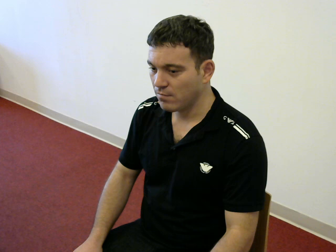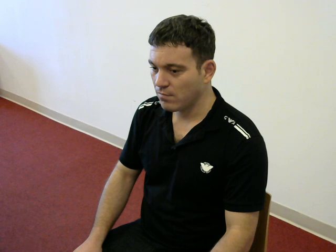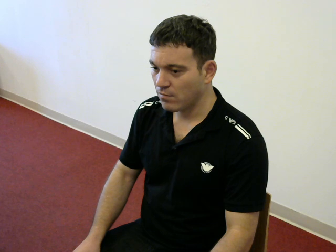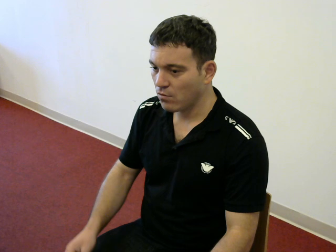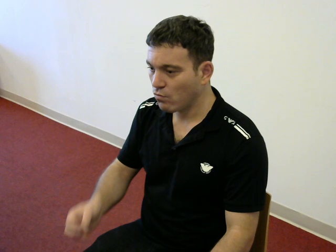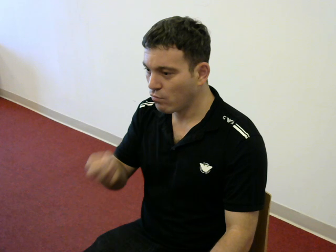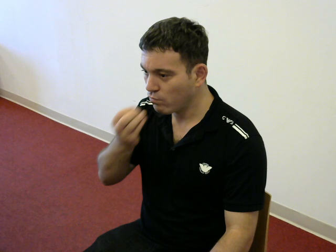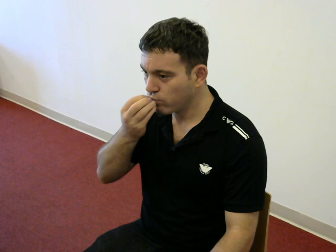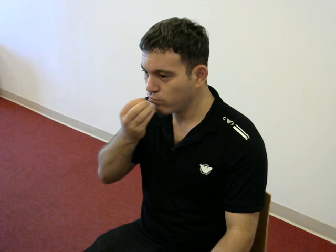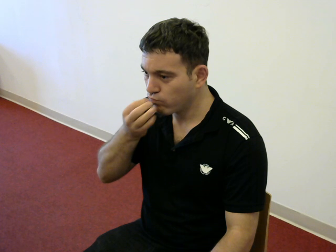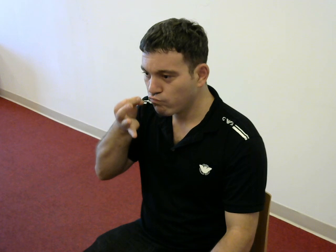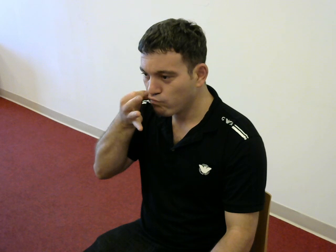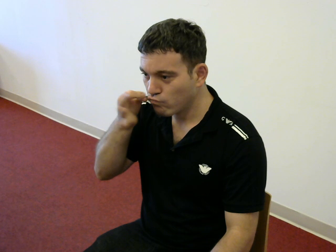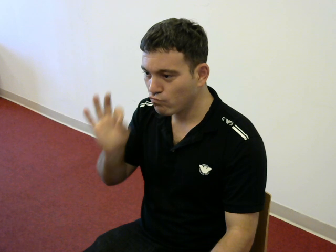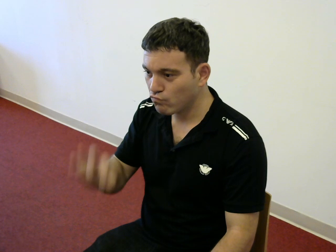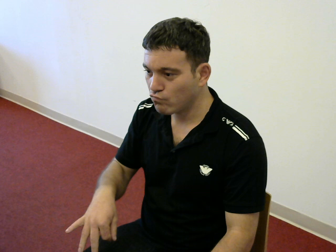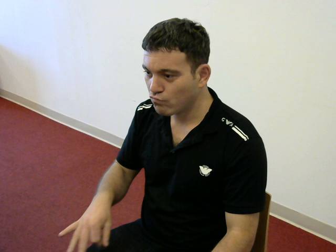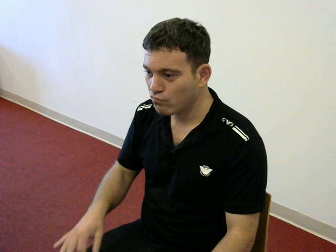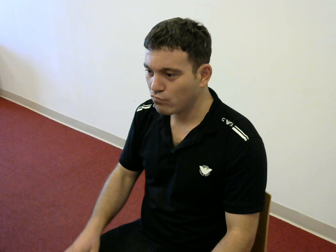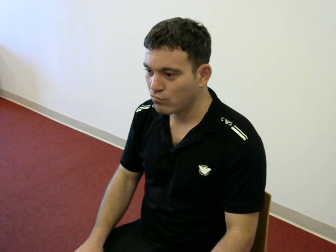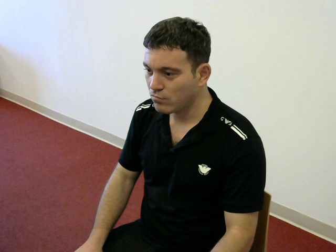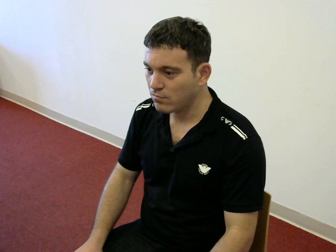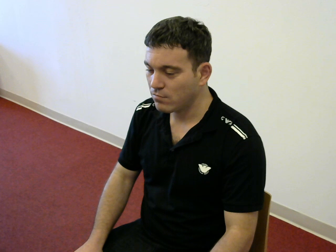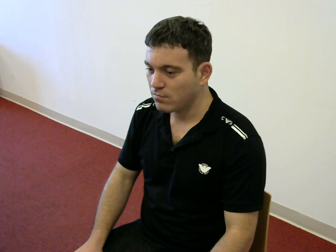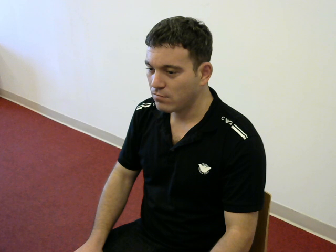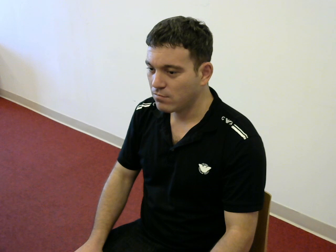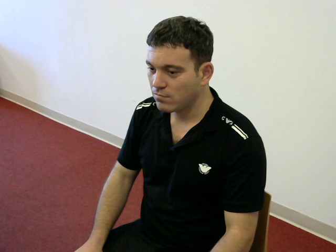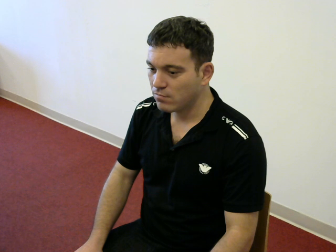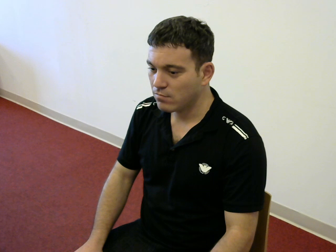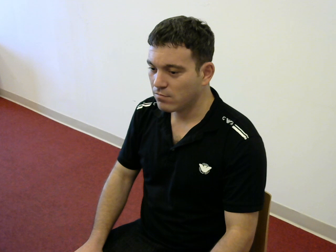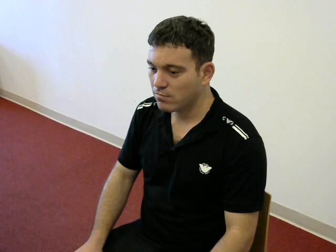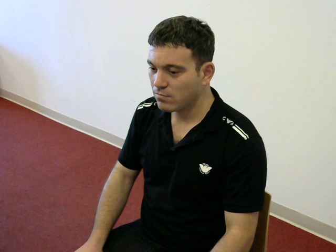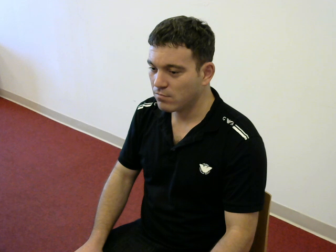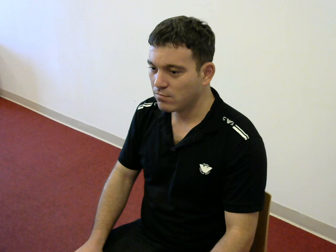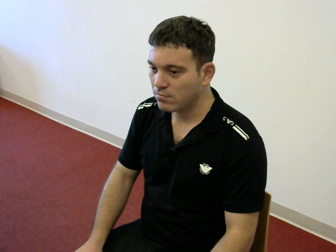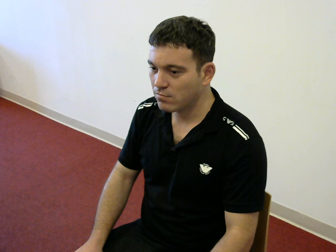Yemək dadlı idi